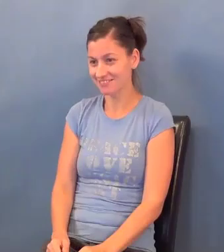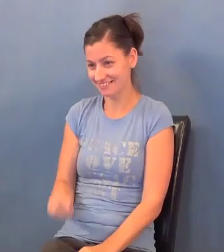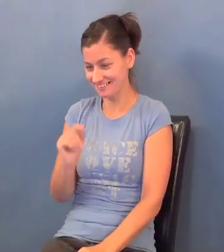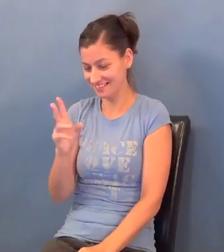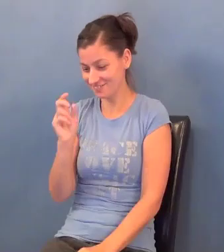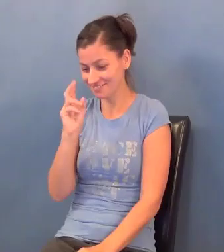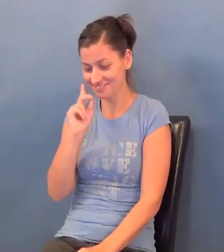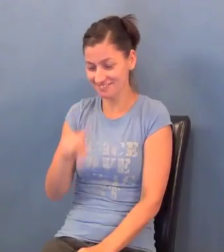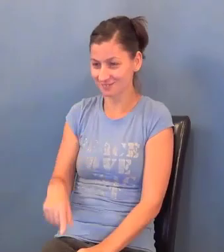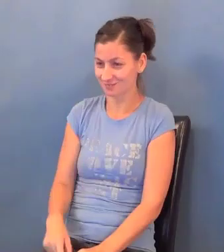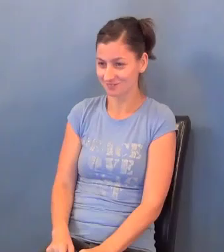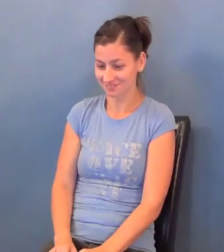Tak, tak prawda.